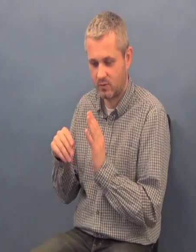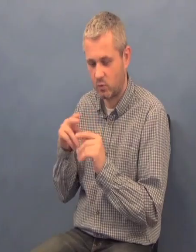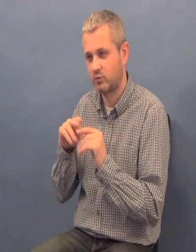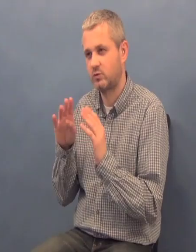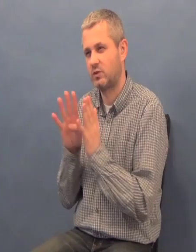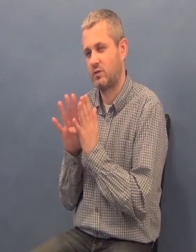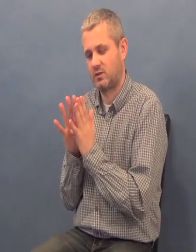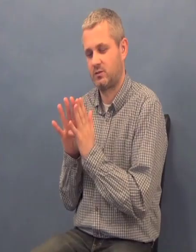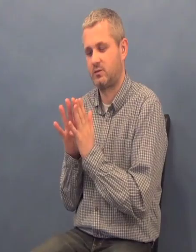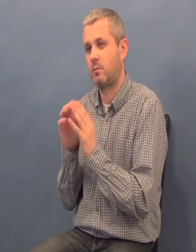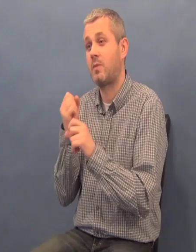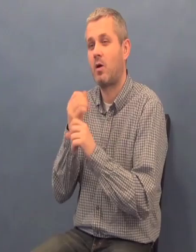Godzina dziewiętnasta.